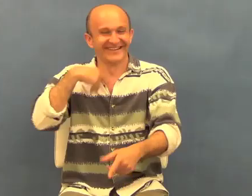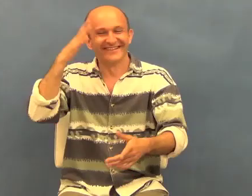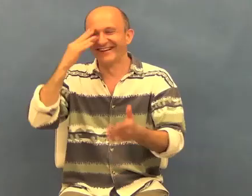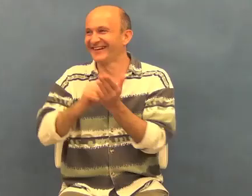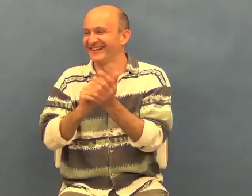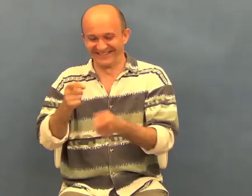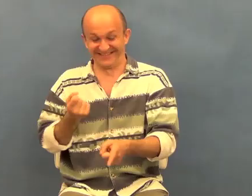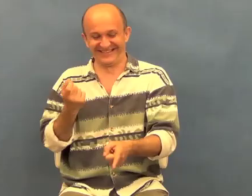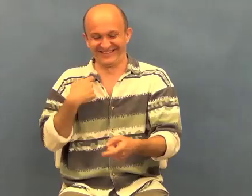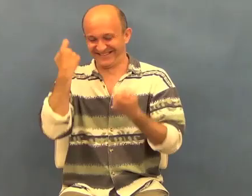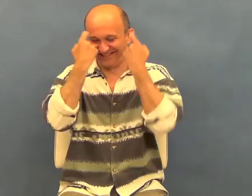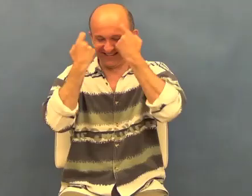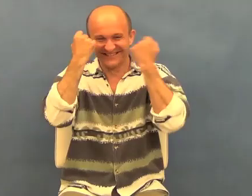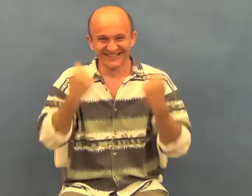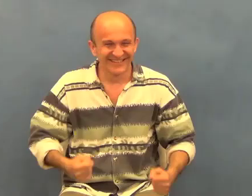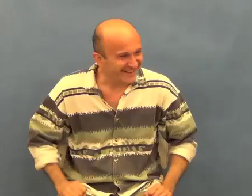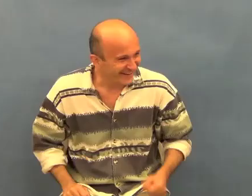Wiedzy, doświadczenia w ogóle nie mam, myśleć mi ciężko.